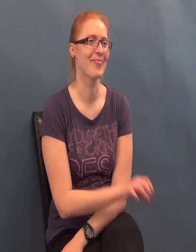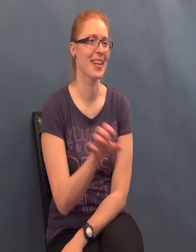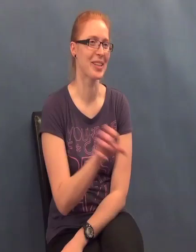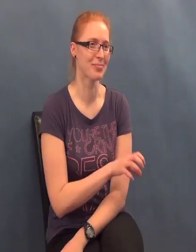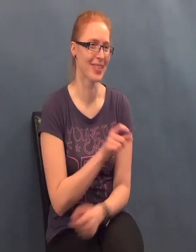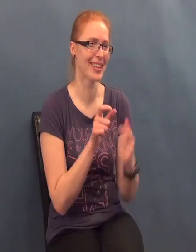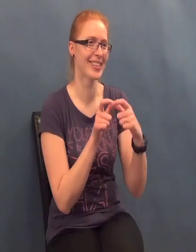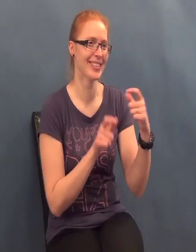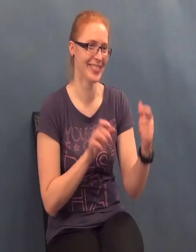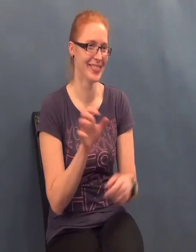Ukradł deseczkę.